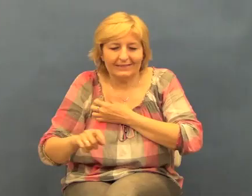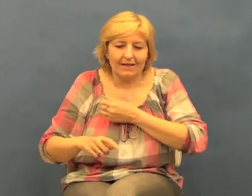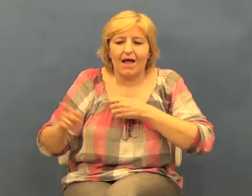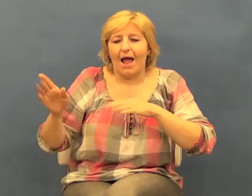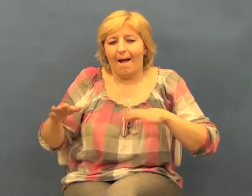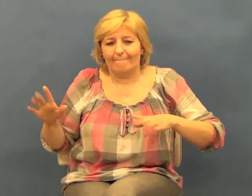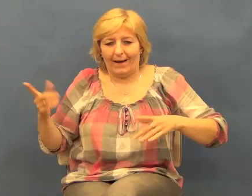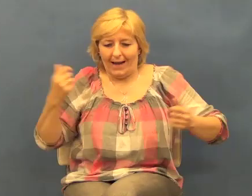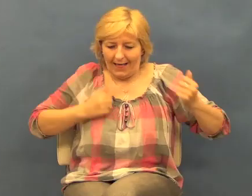Charlie Chaplin ubiera się.